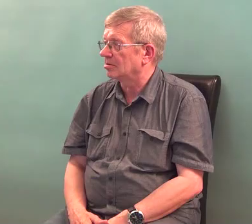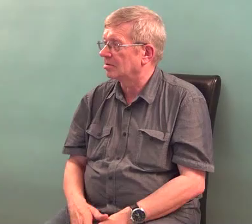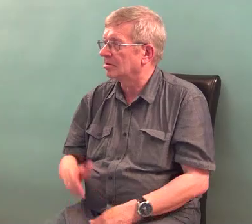Nie.